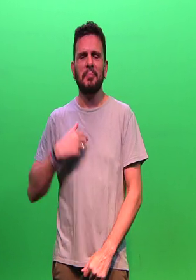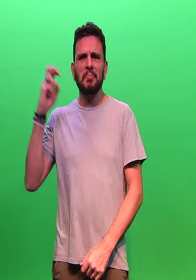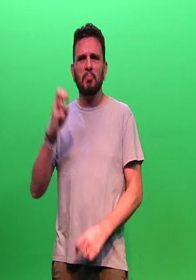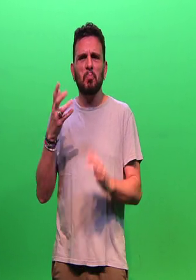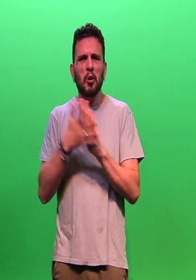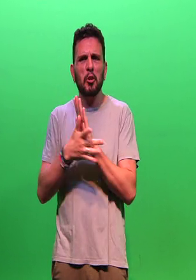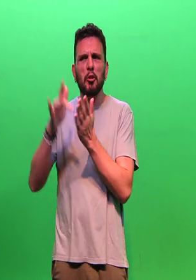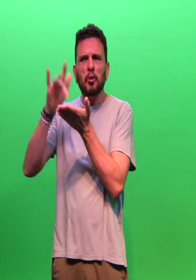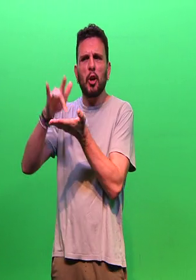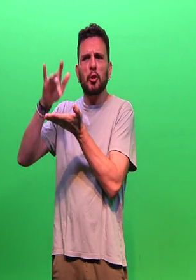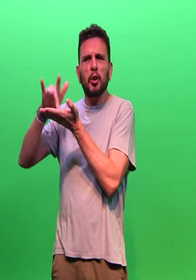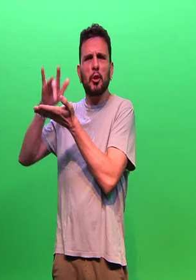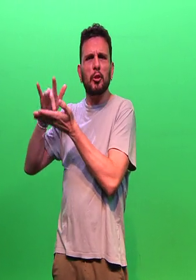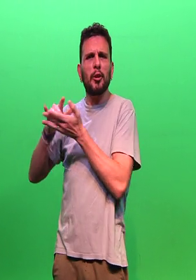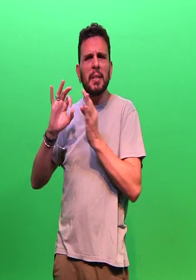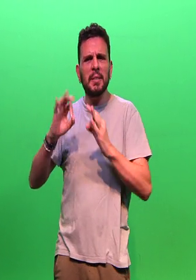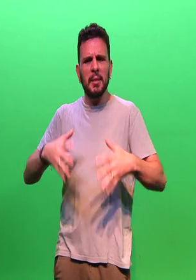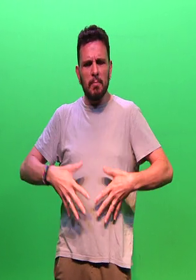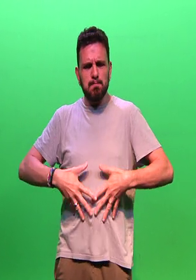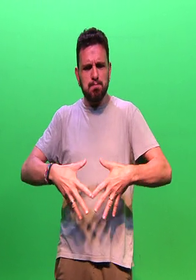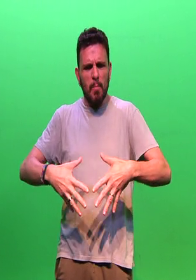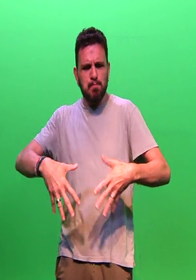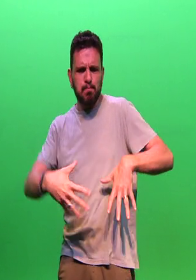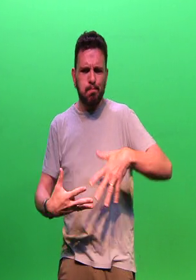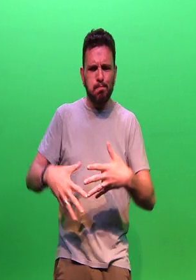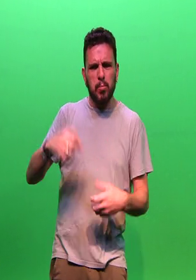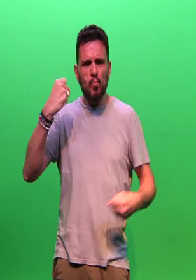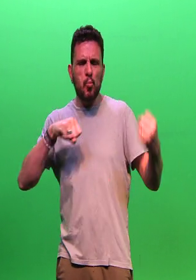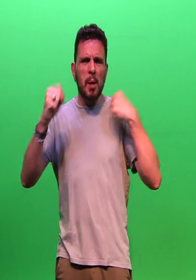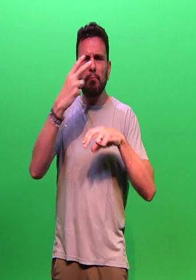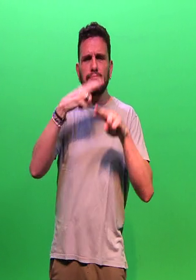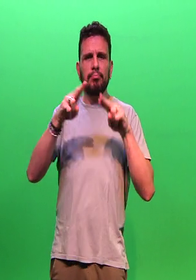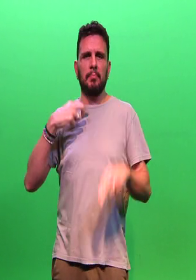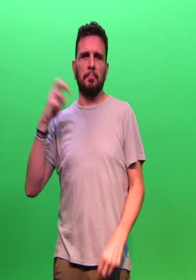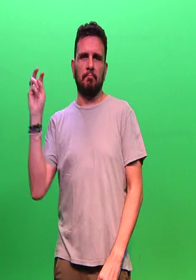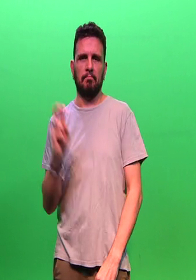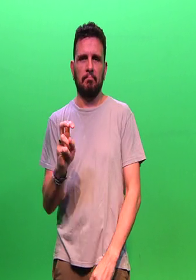Vinc perquè ja m'ha passat altres vegades que tinc la panxa inflada i noto un moviment estrany dins, per això vinc.